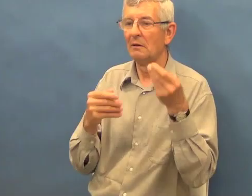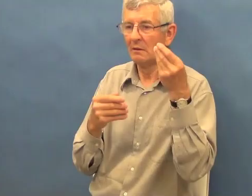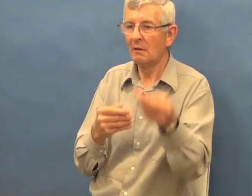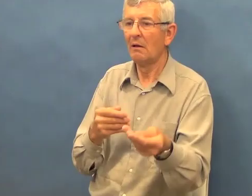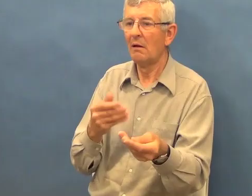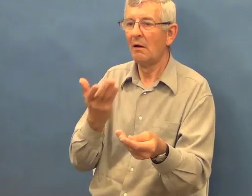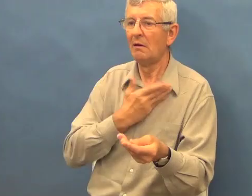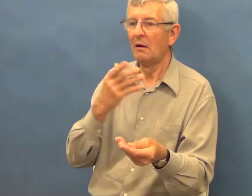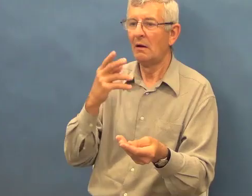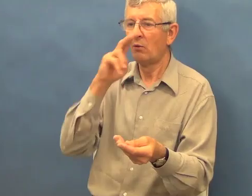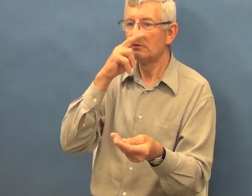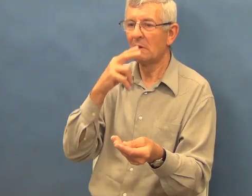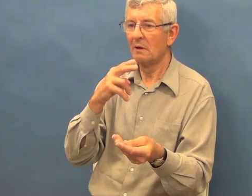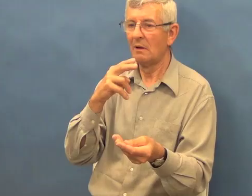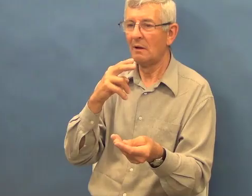A on daje im gruszki.